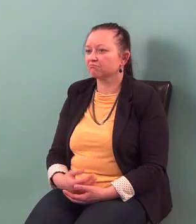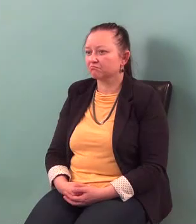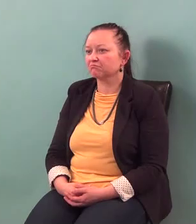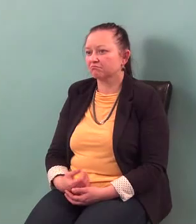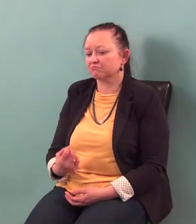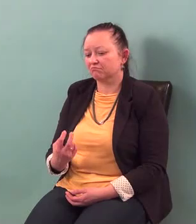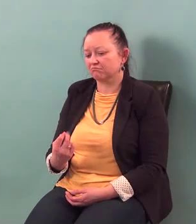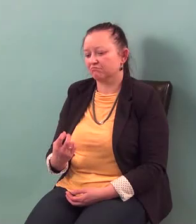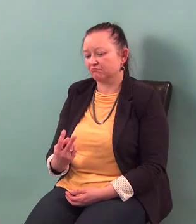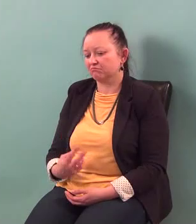Tak, tak, tak.